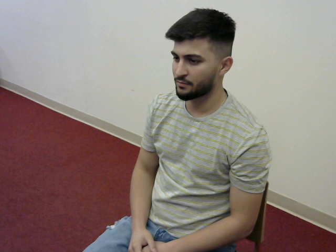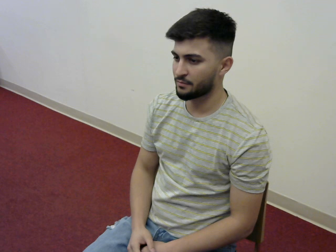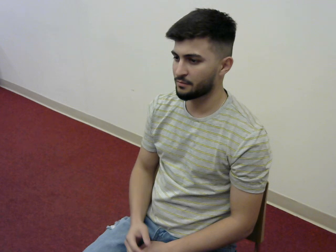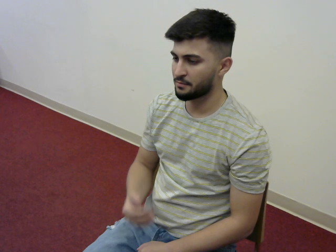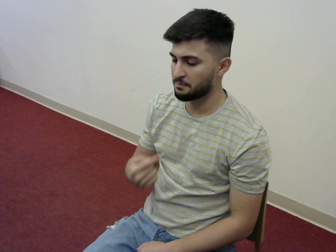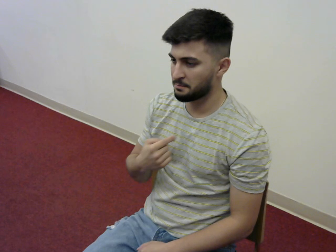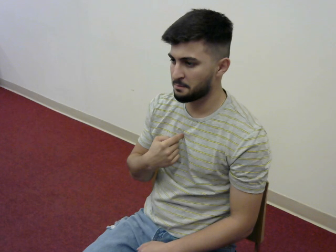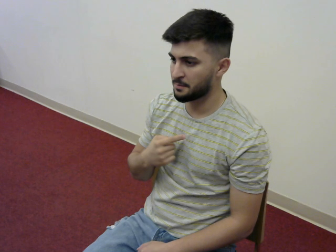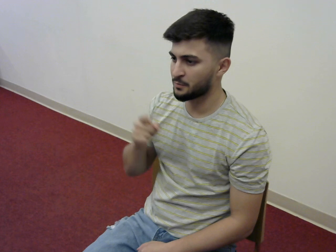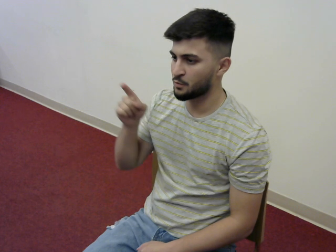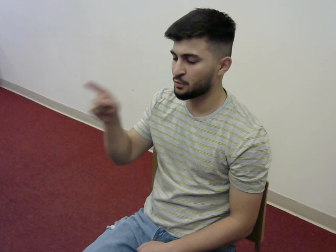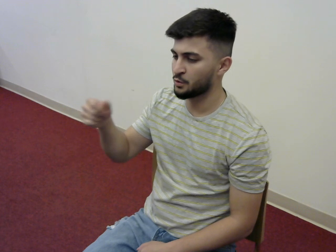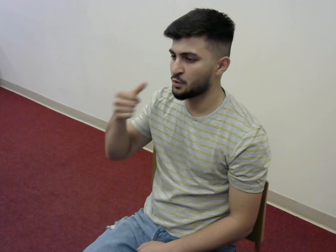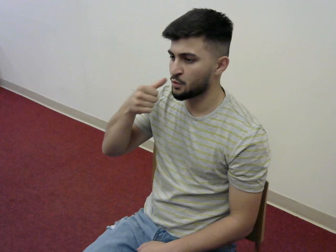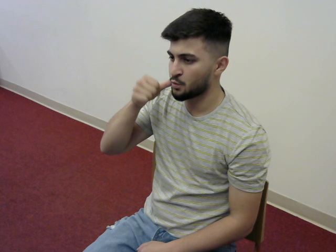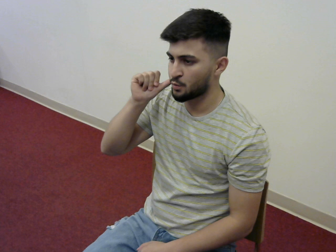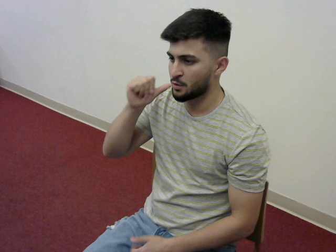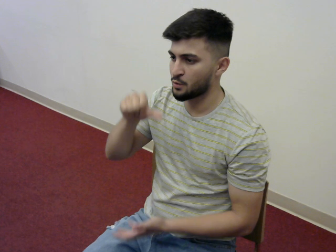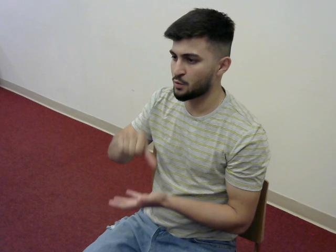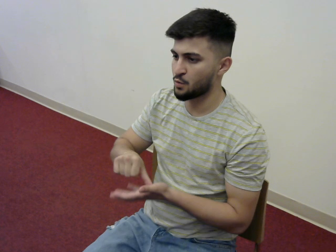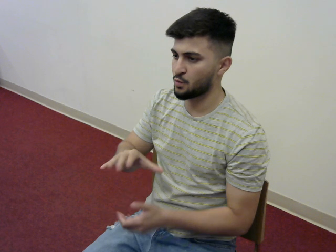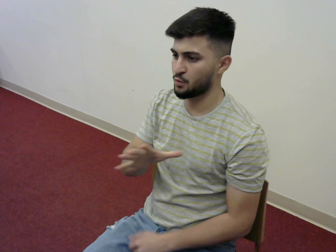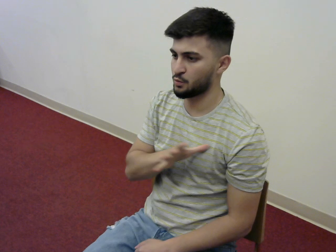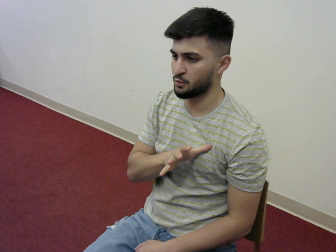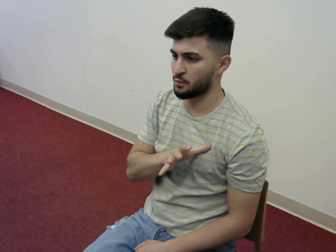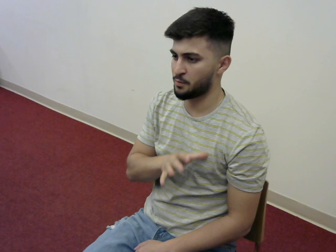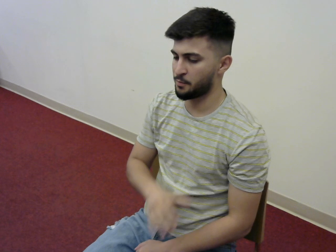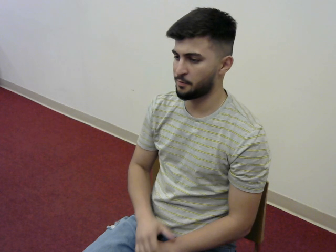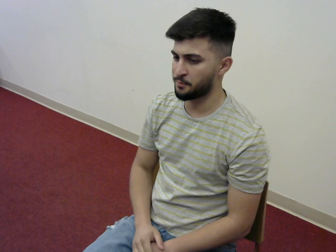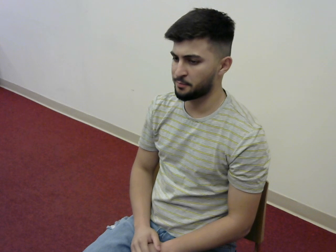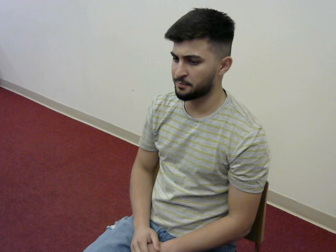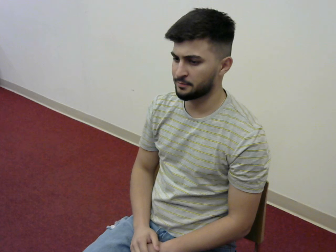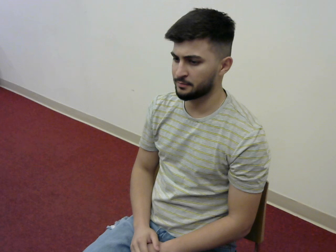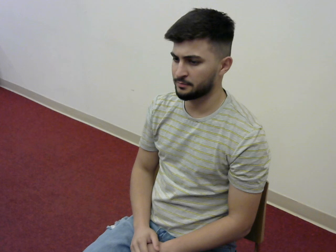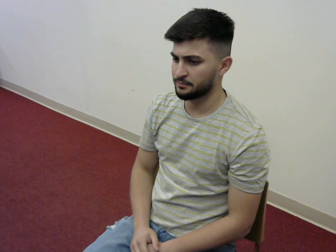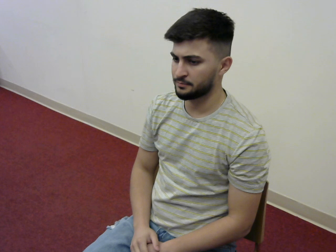Mən orda dünən olmuşam